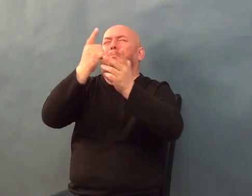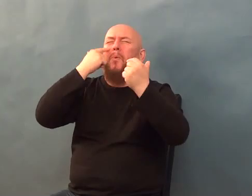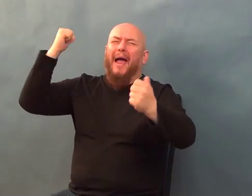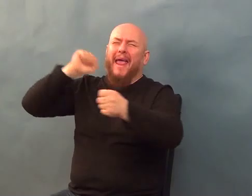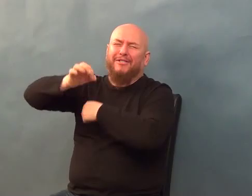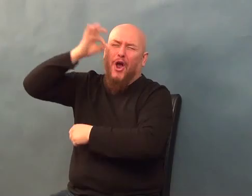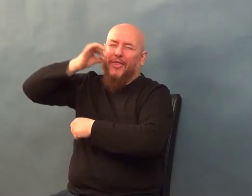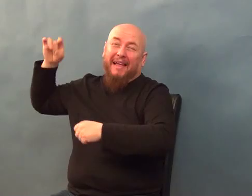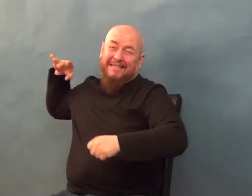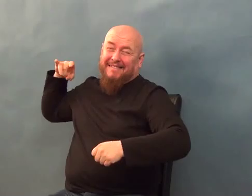Tam jest kot, biegnie za nim.